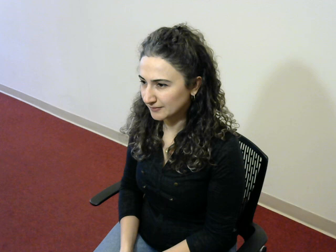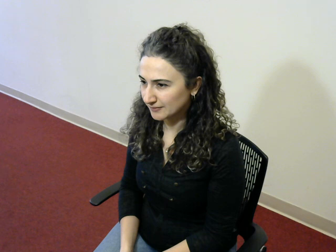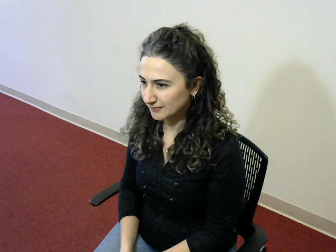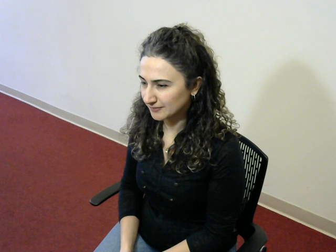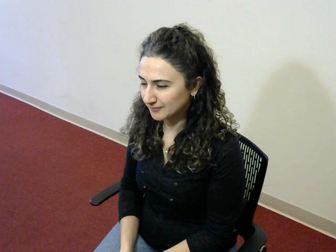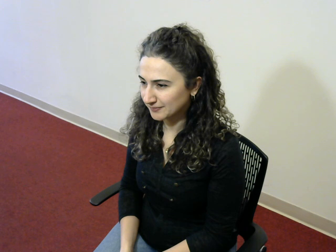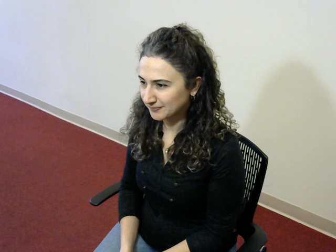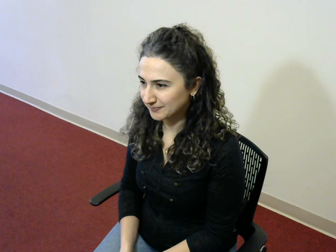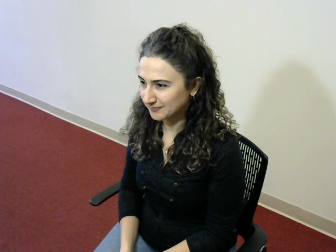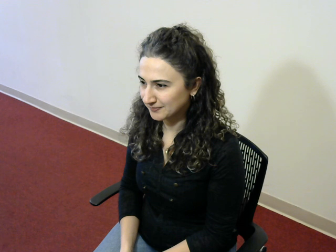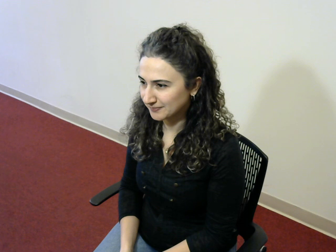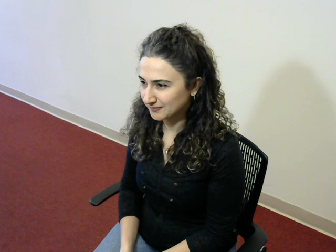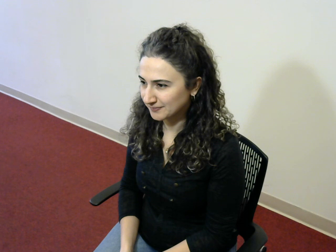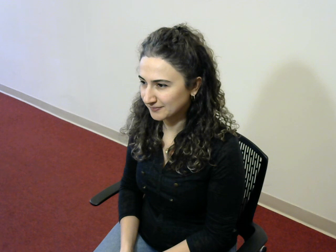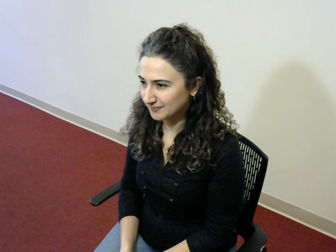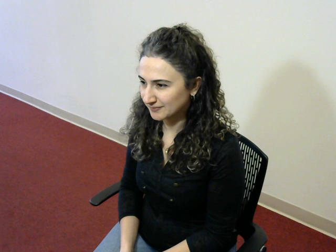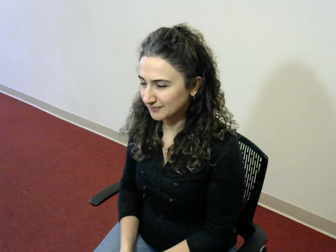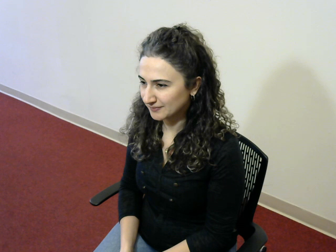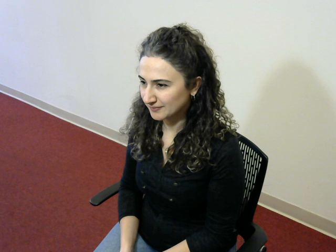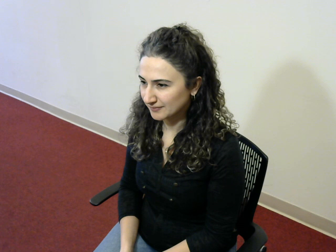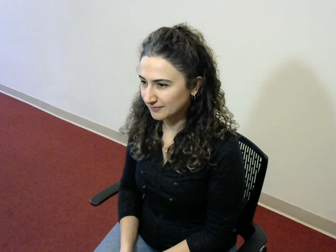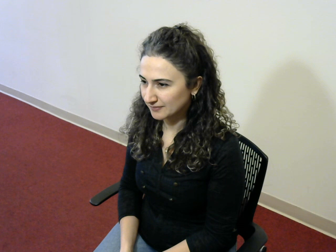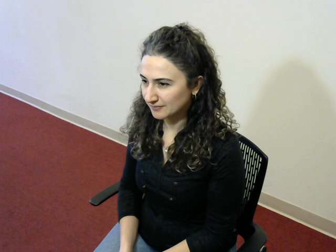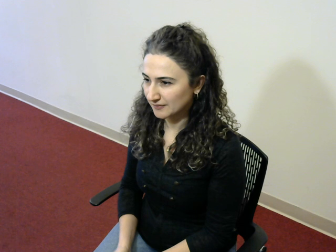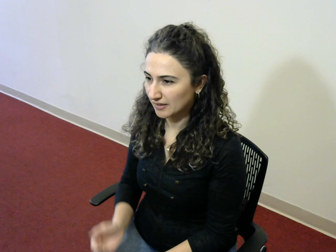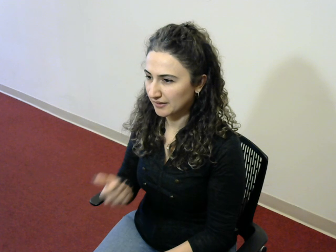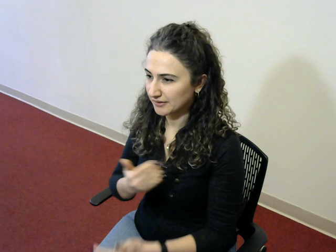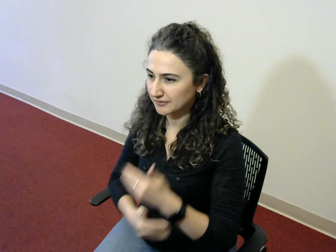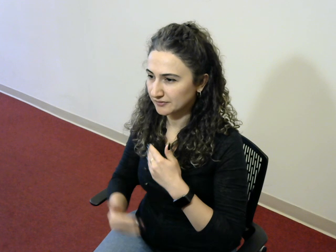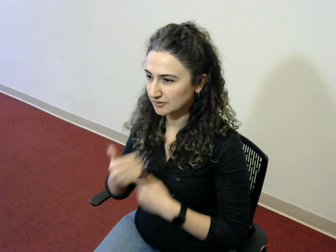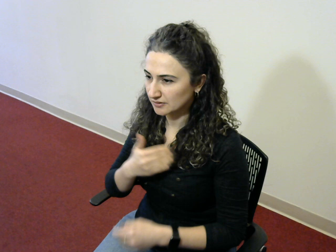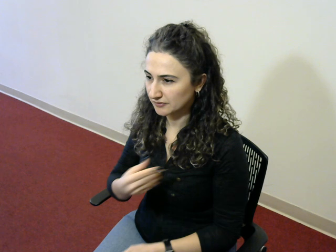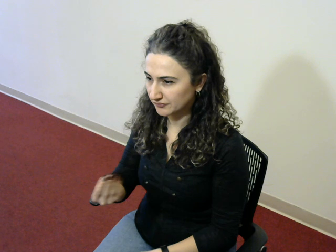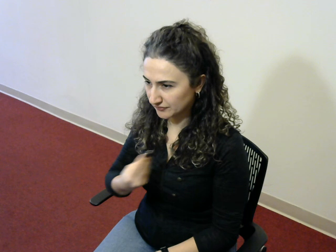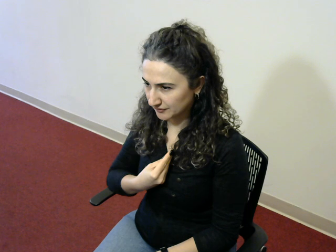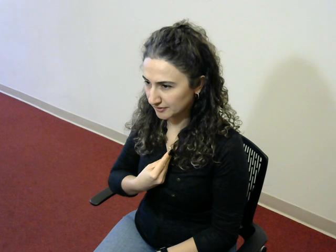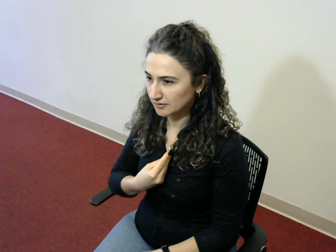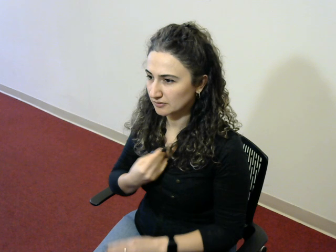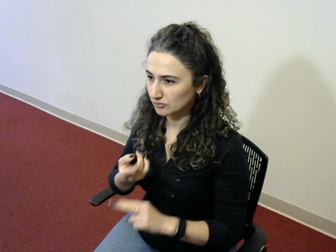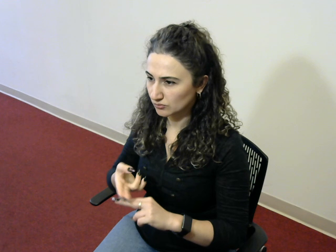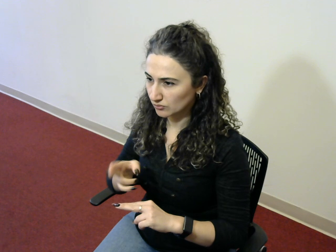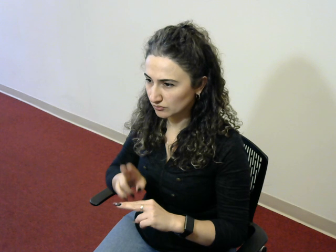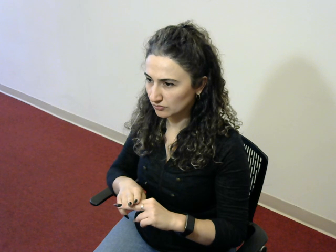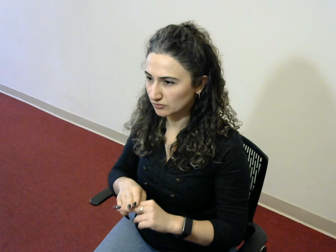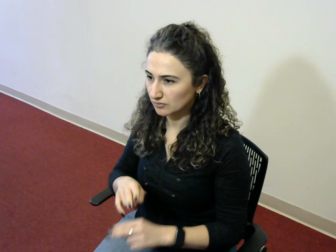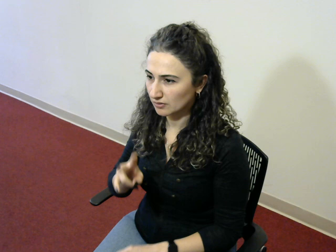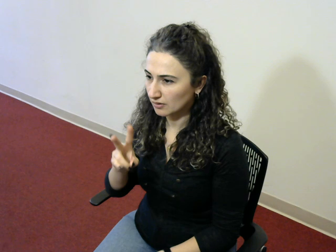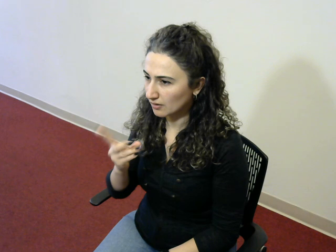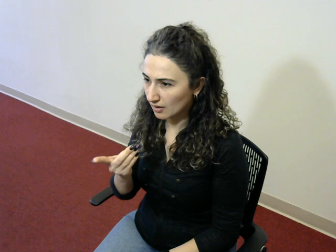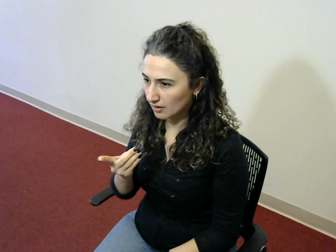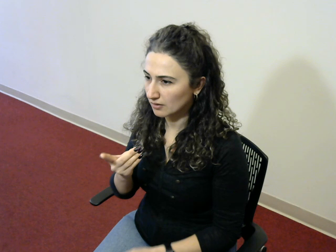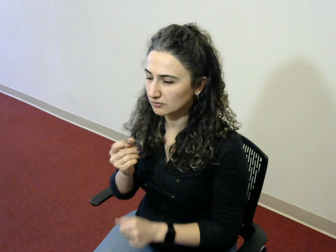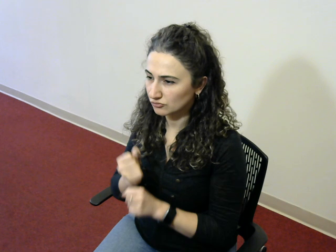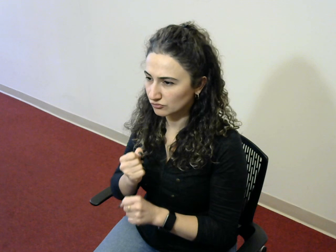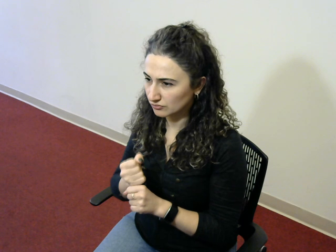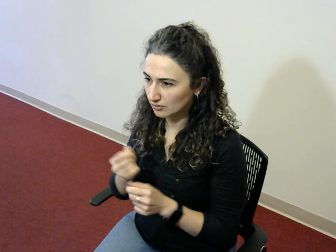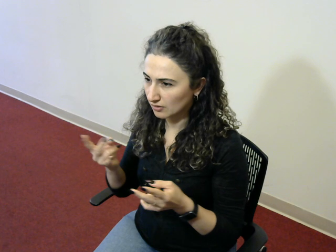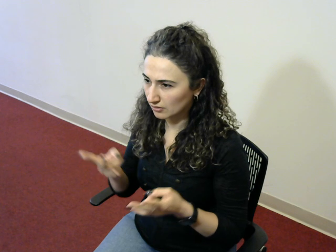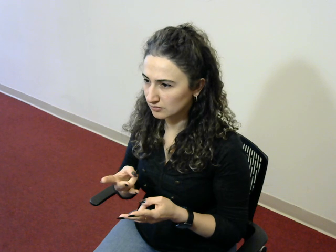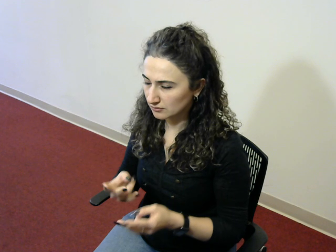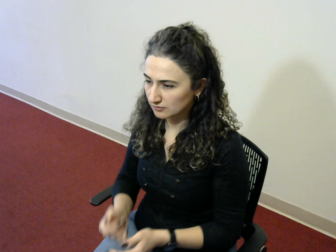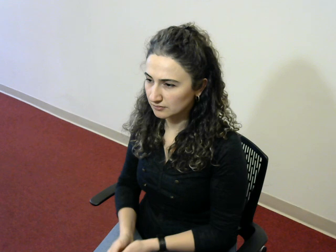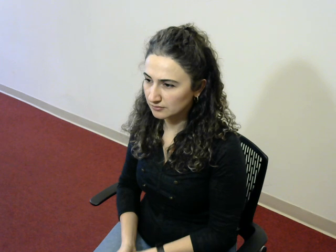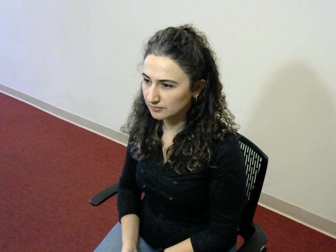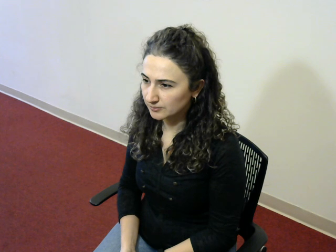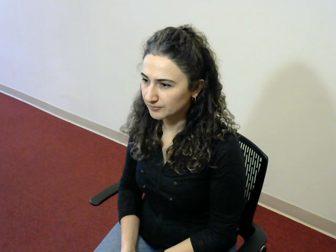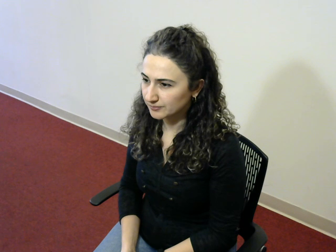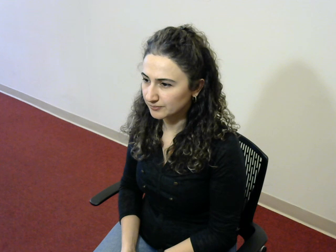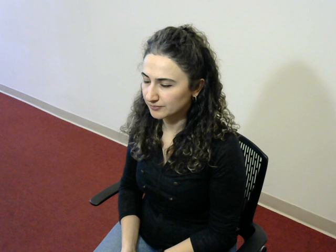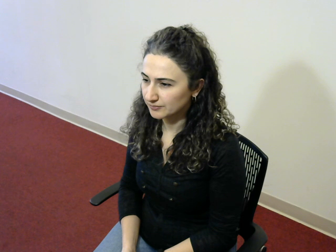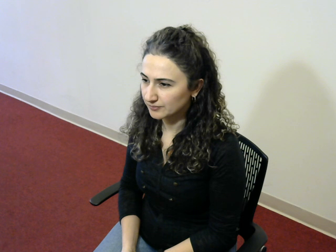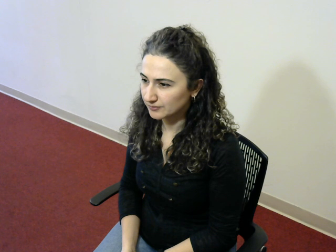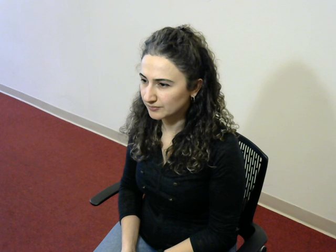Əlilliyin təyin olunması üçün nə etmək lazımdır?